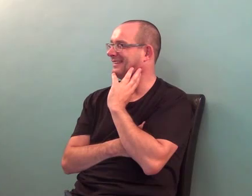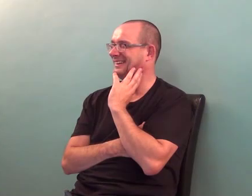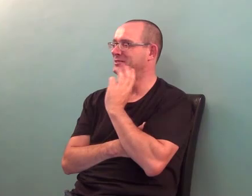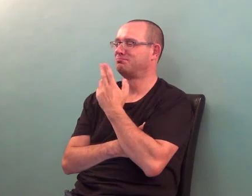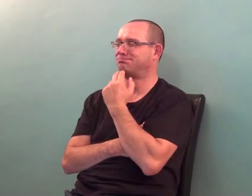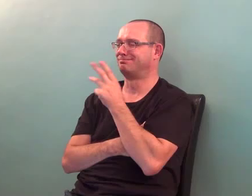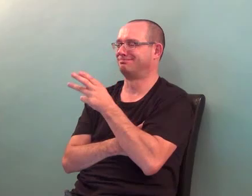Śmieję się, żartuję.